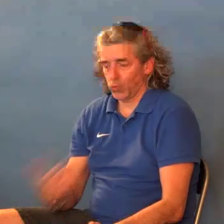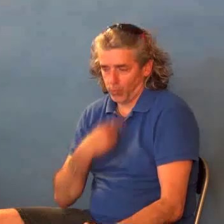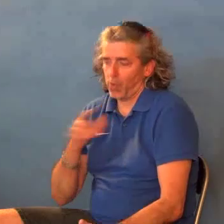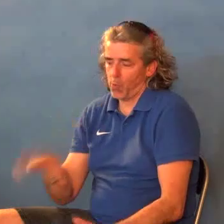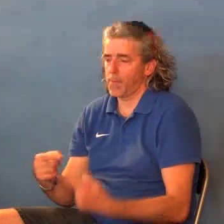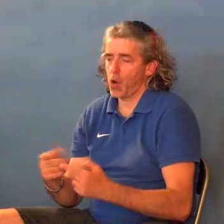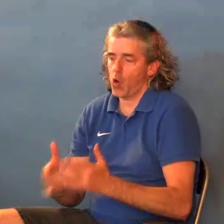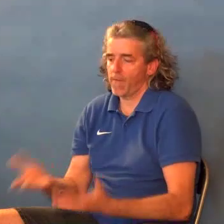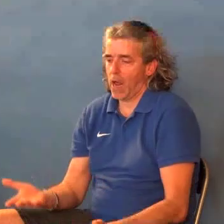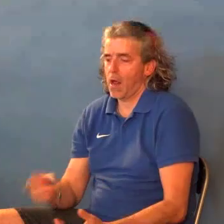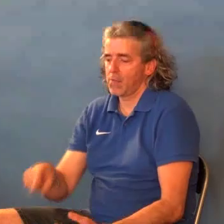Mówiłem, że to pasuje do rowerzystów.